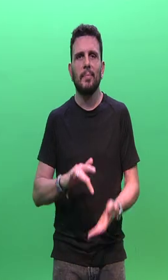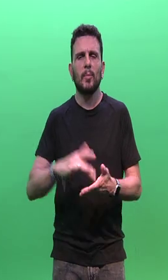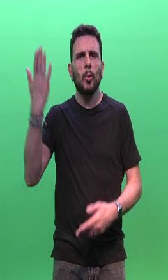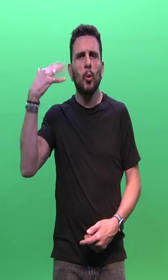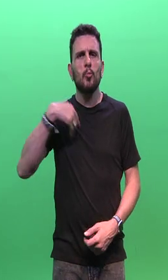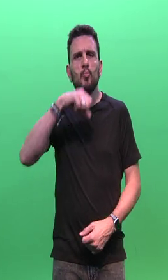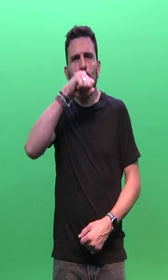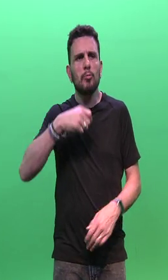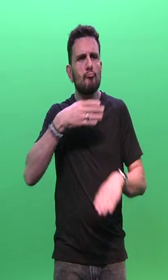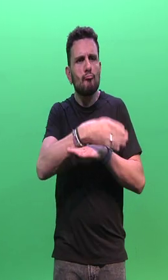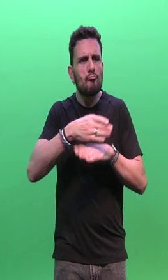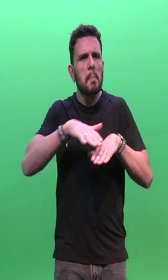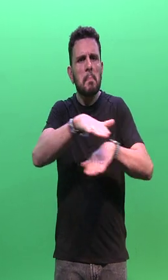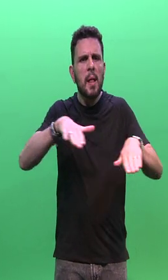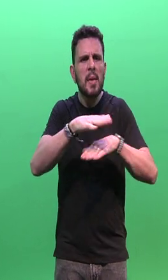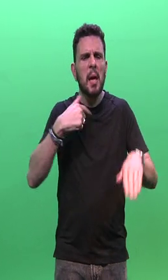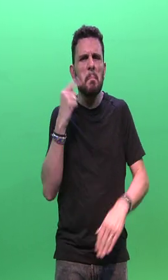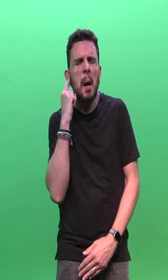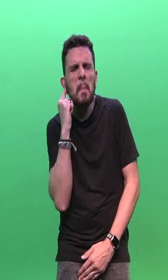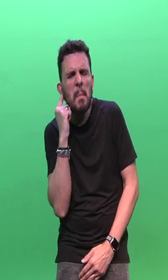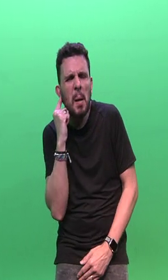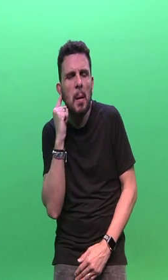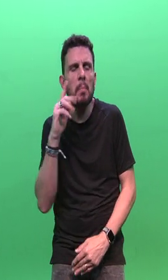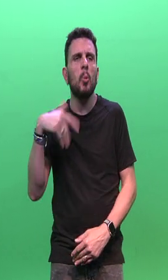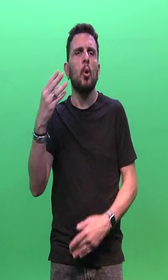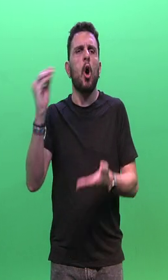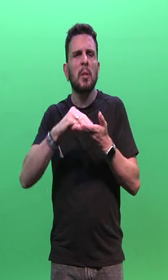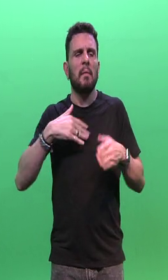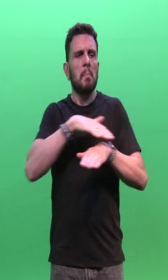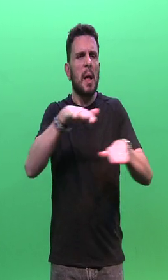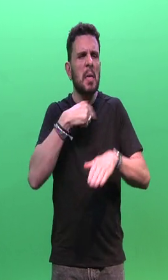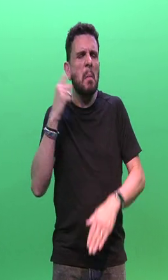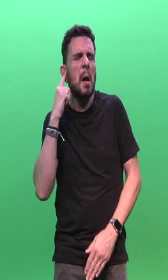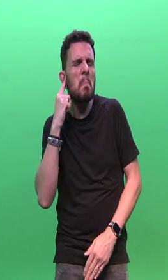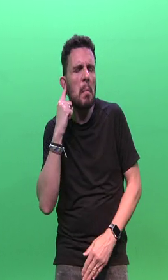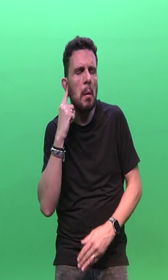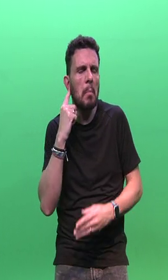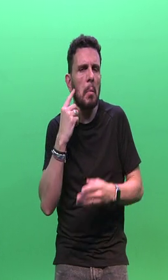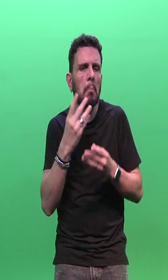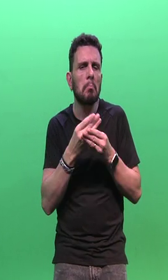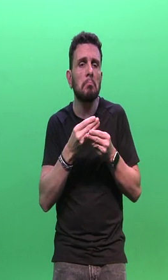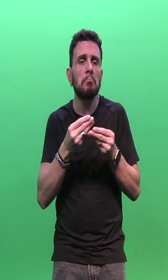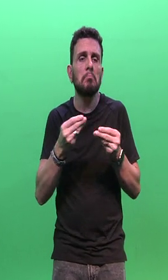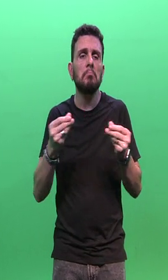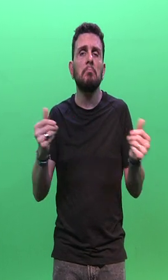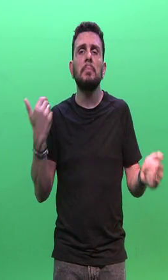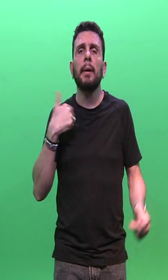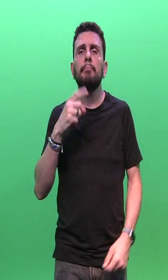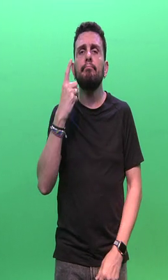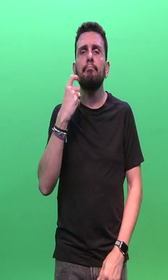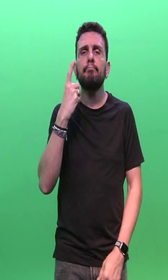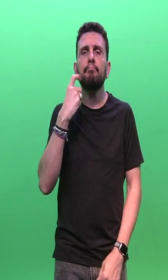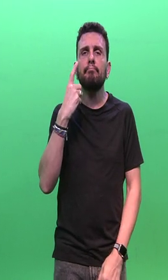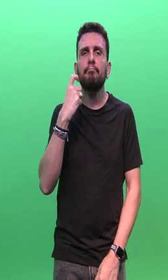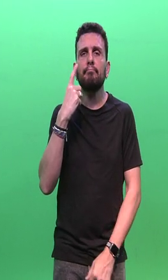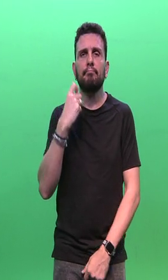Fa temps m'agradava molt anar a la platja, però em feia mal l'orella. Quan hi tornava a anar em tronava a passar i em despareixia el dolor, ja hi estic acostumat.